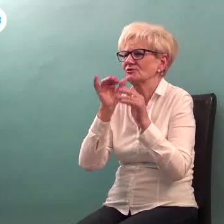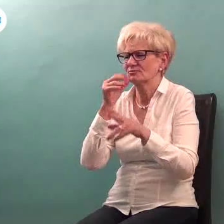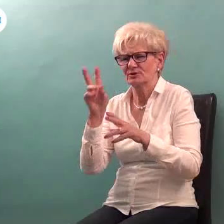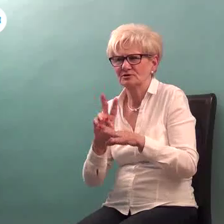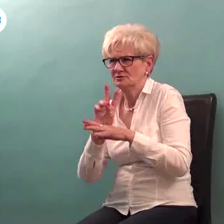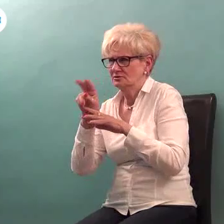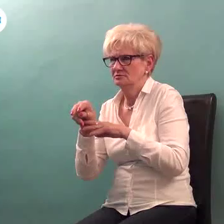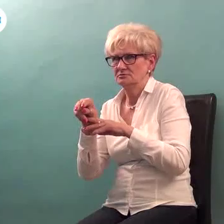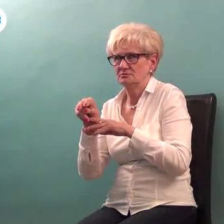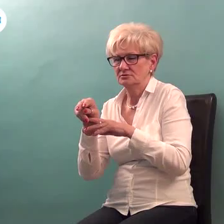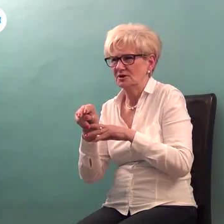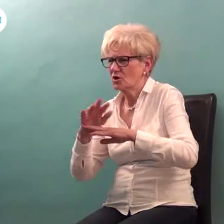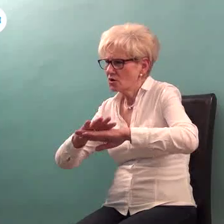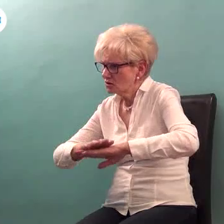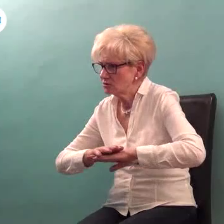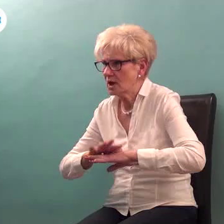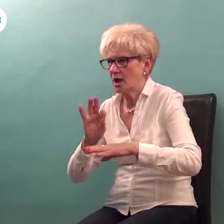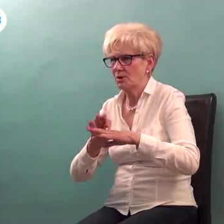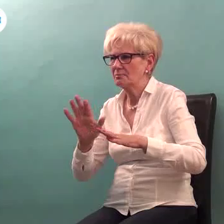Szuka, wygląda przez okno.